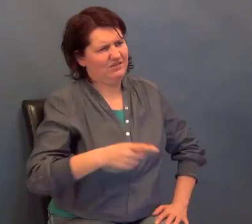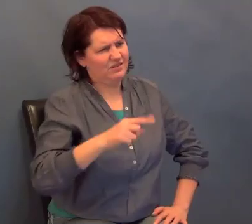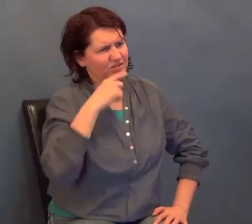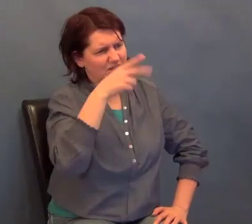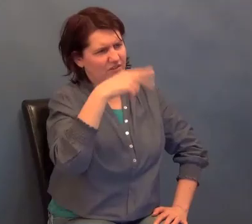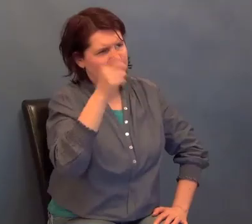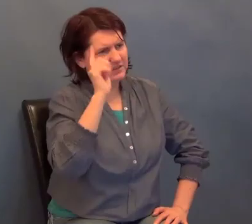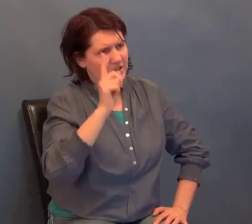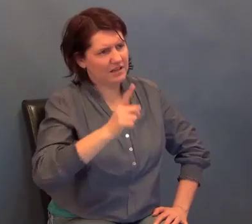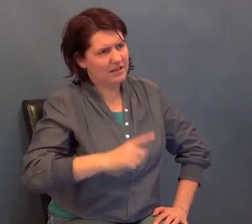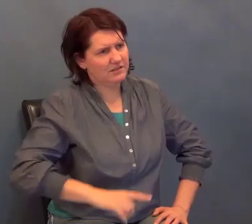To znaczy, że na czerwono to zakaz.